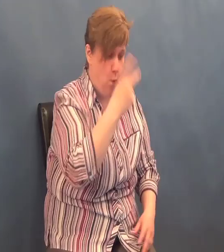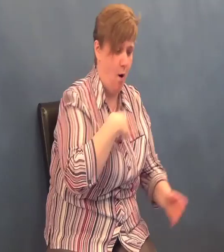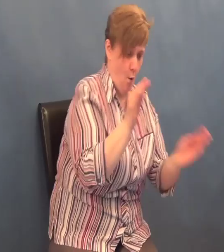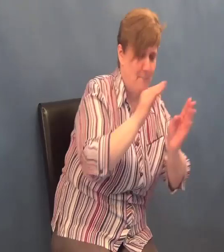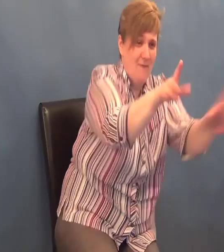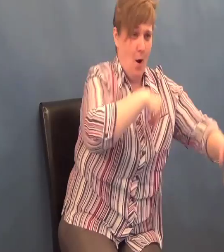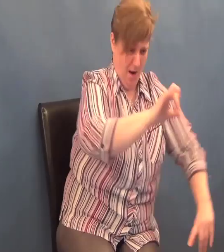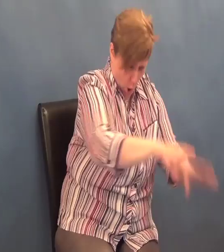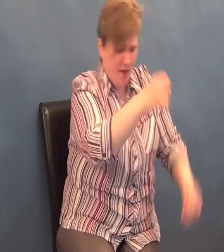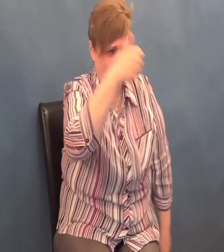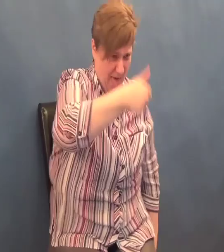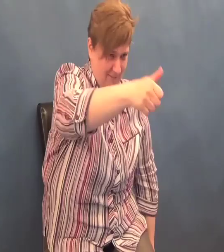Umówmy się. Ja pierwsza zobaczę.